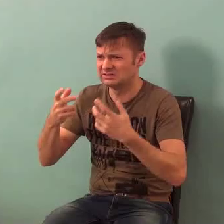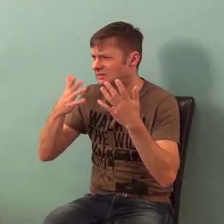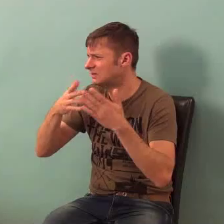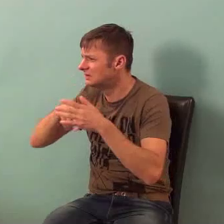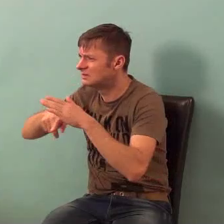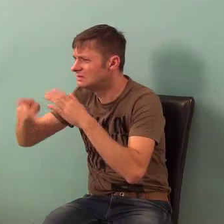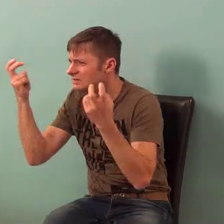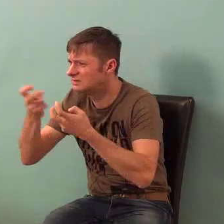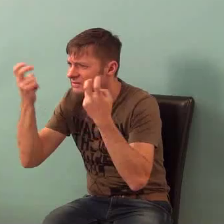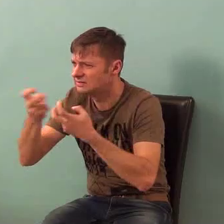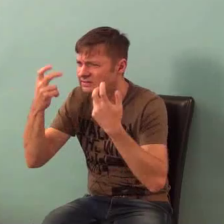Idą dalej, szukają.